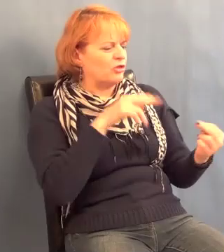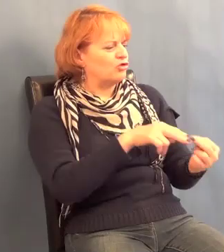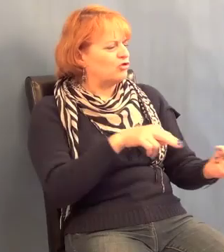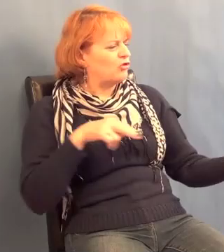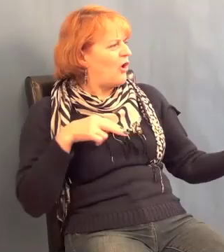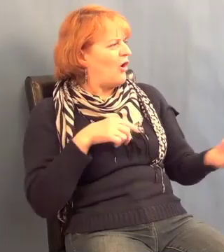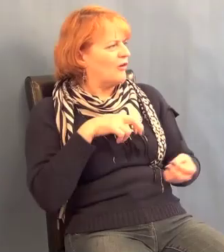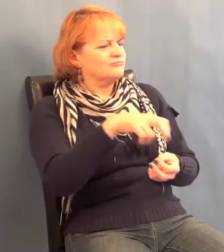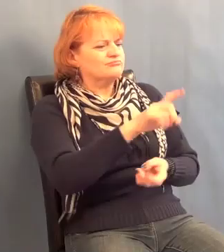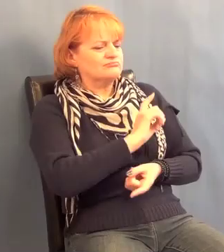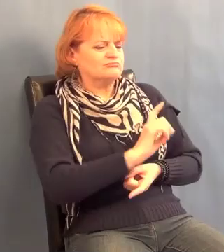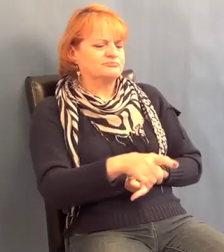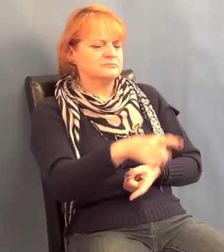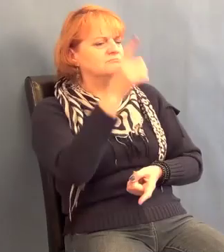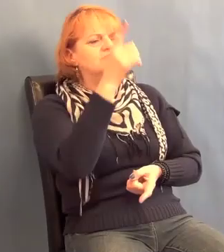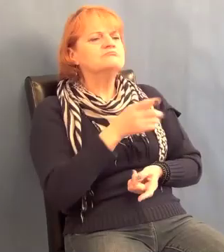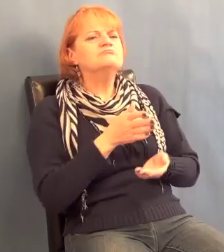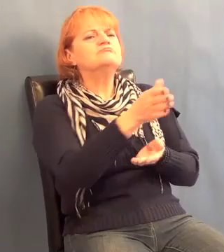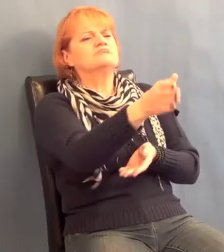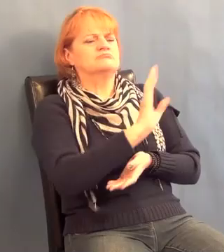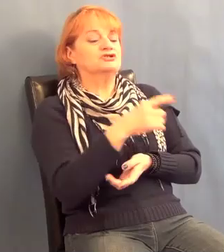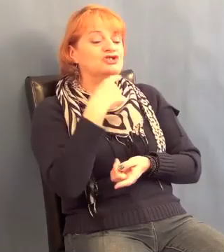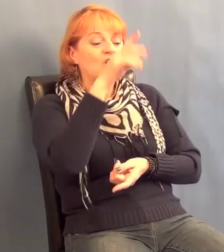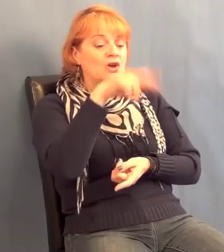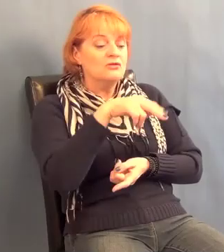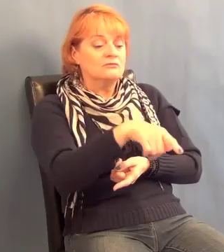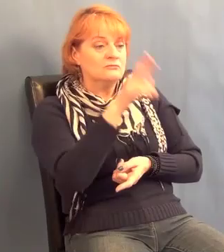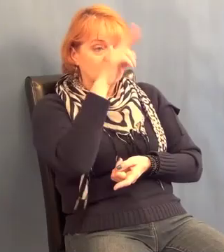Chyba nie wolno wchodzić na tor, bo czerwony pasek przekreśla znak, to znaczy, że nie wolno.